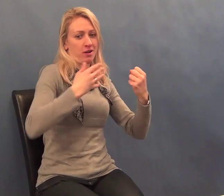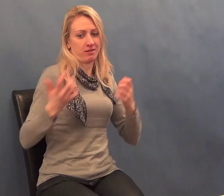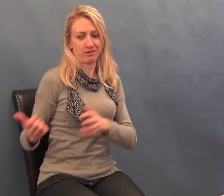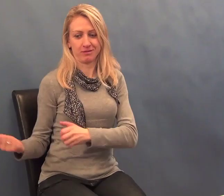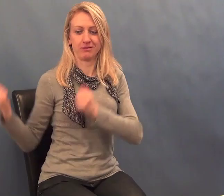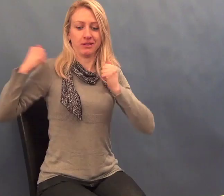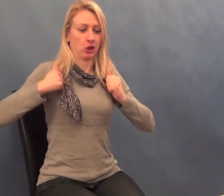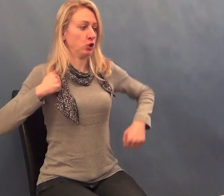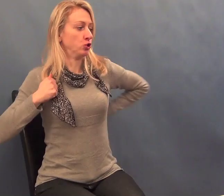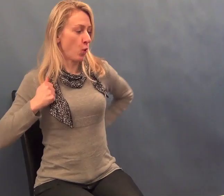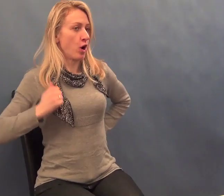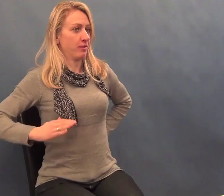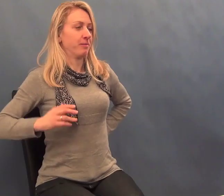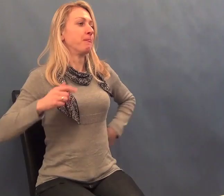A więc zakłada to coś ze szkłem na plecy.